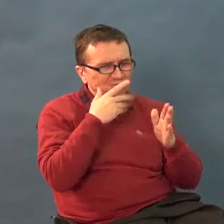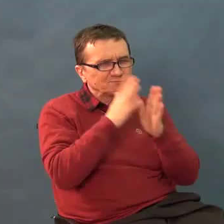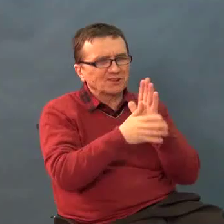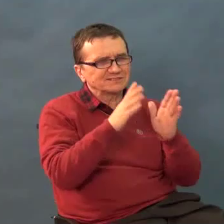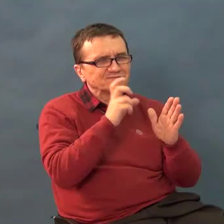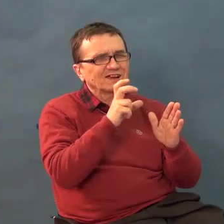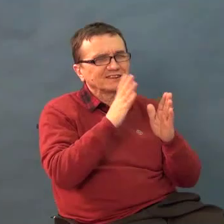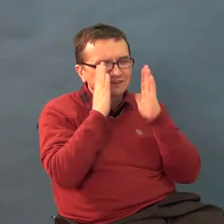Mówię po prostu - w czwartek.